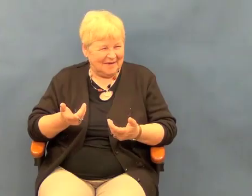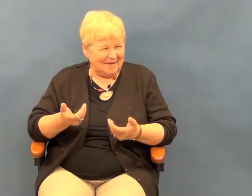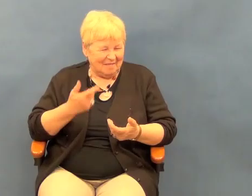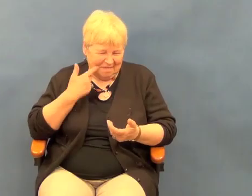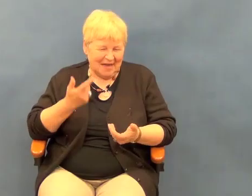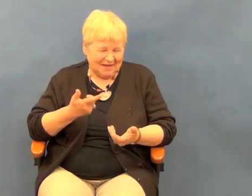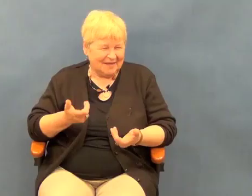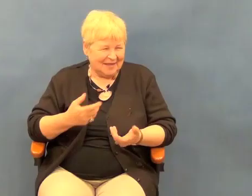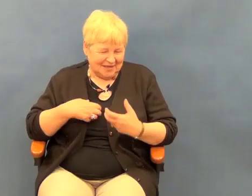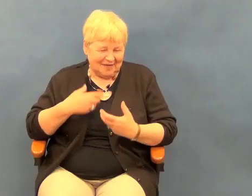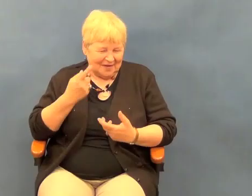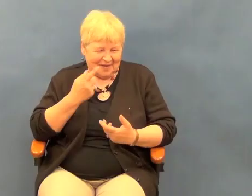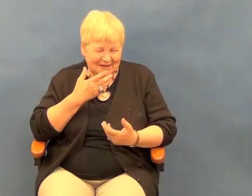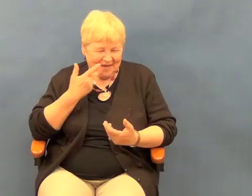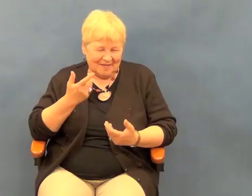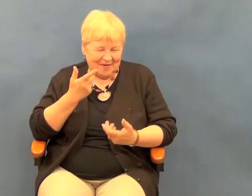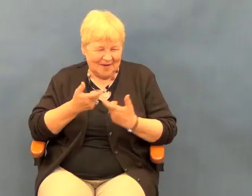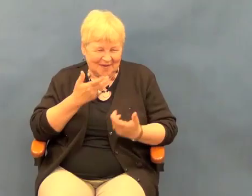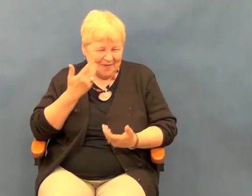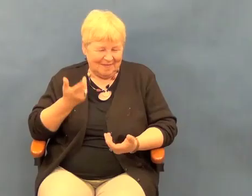To jest bajka, zwierzęta nie myślą.